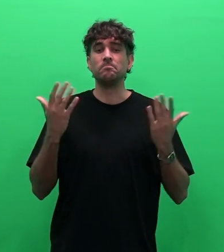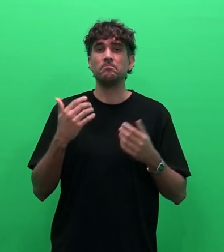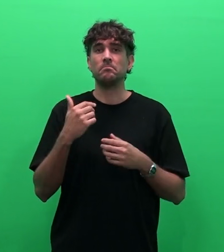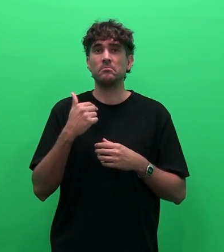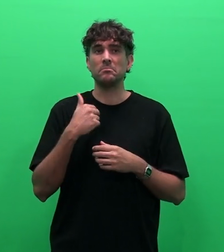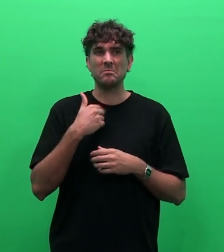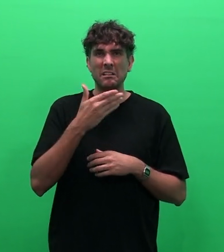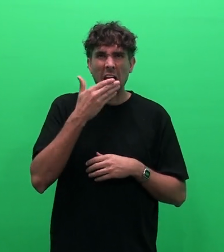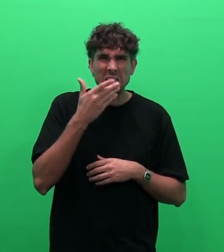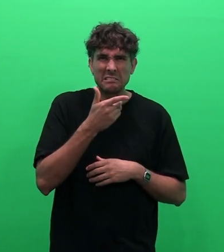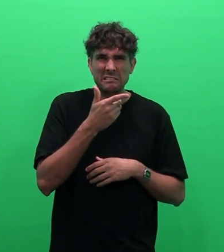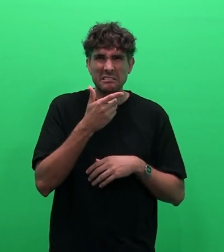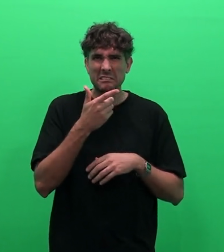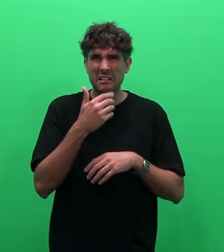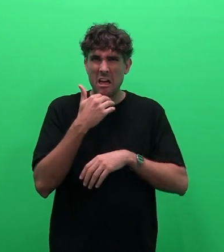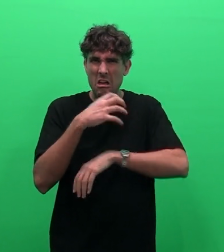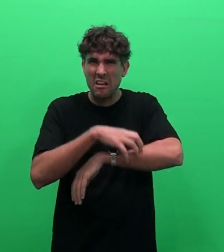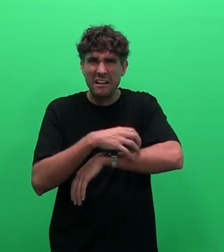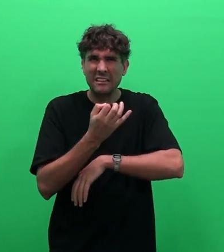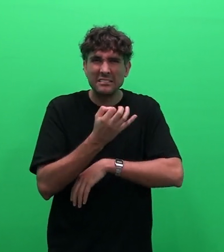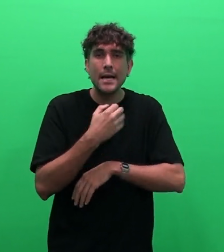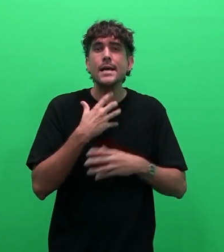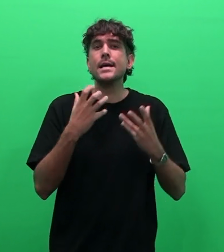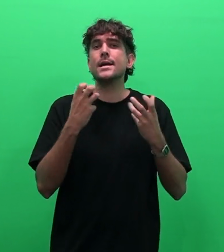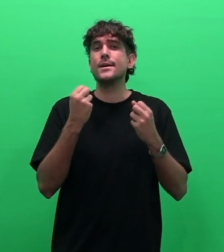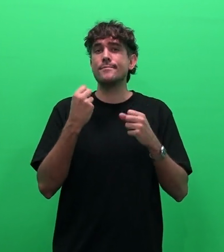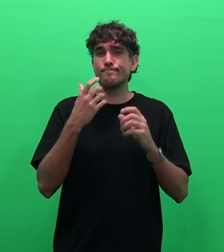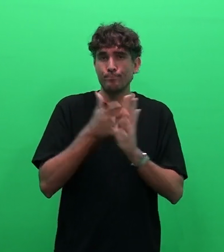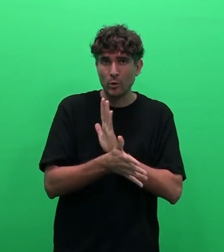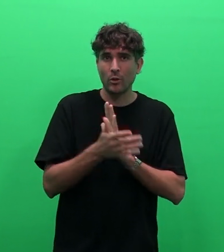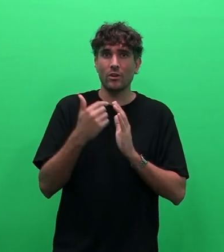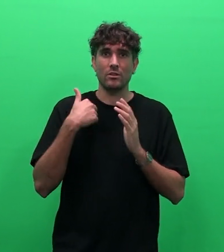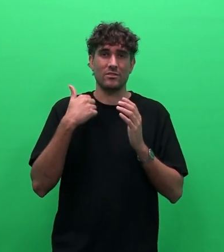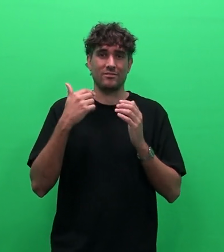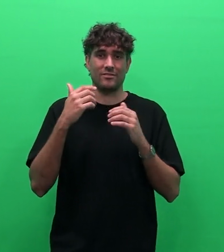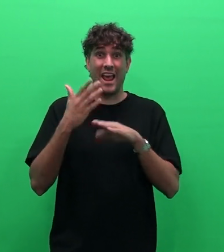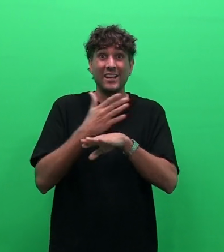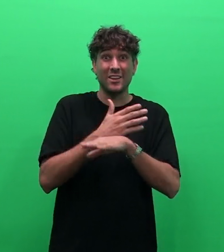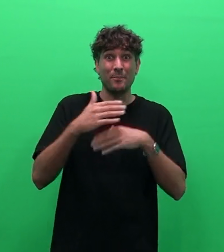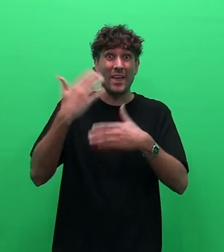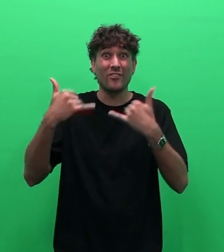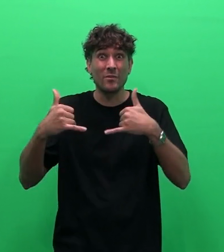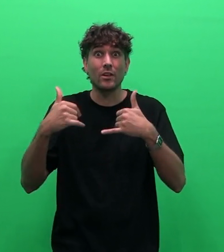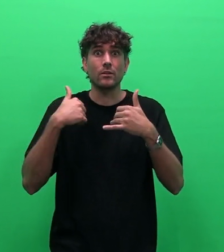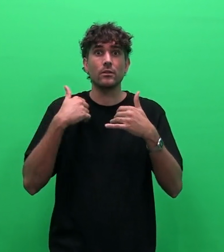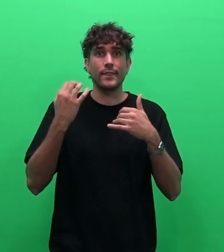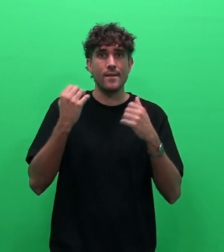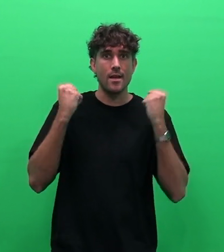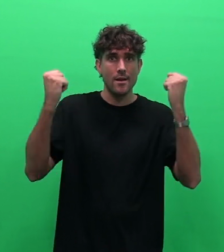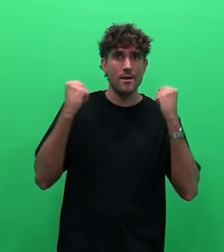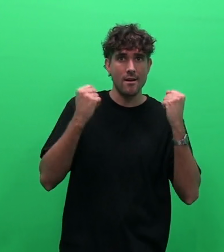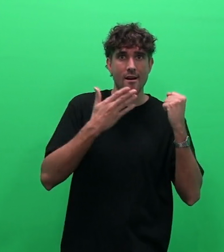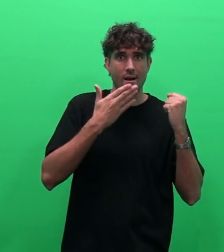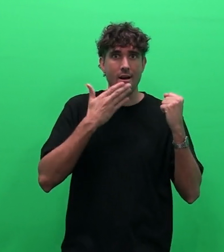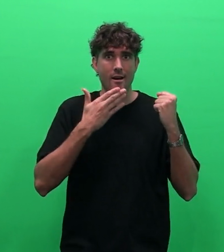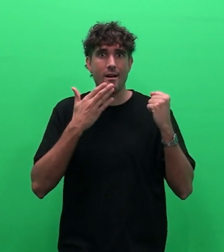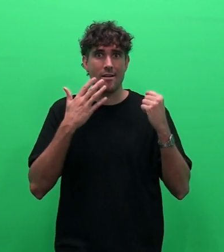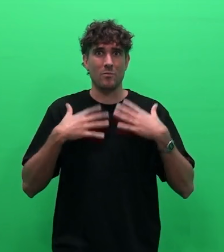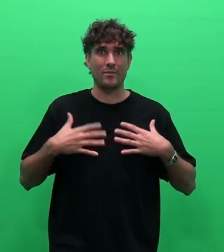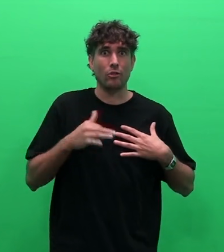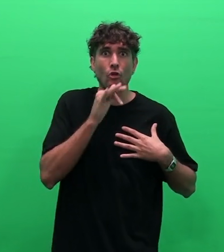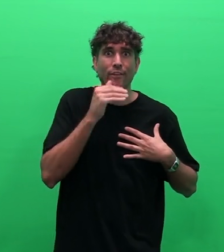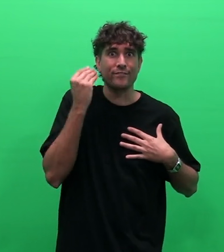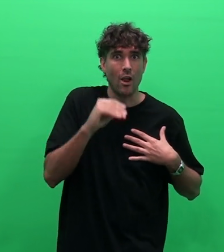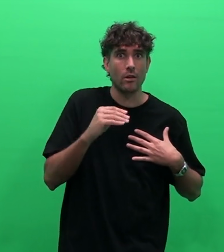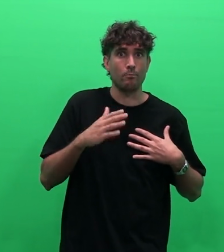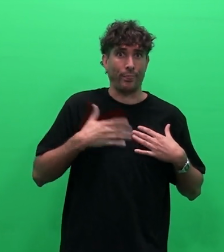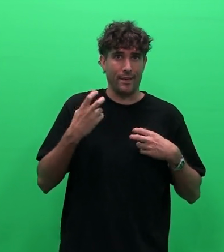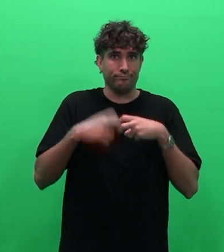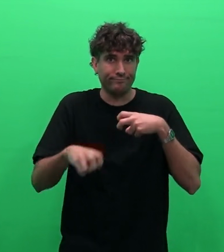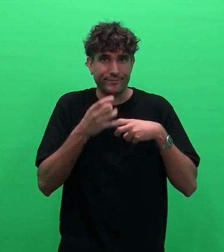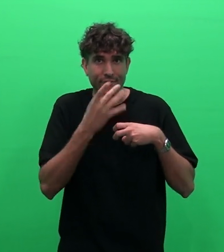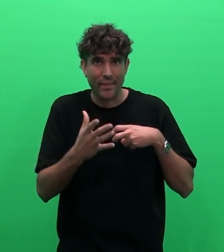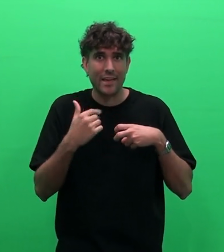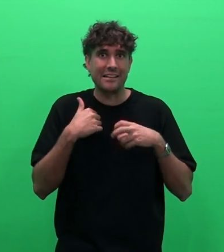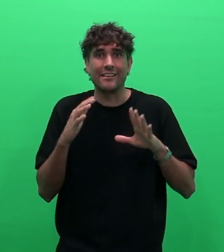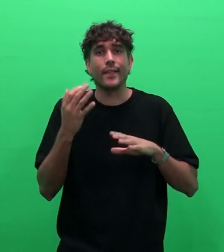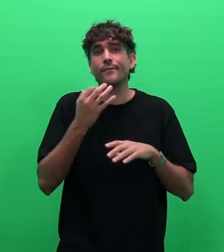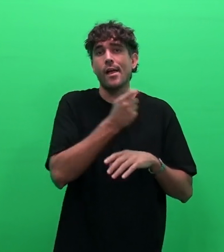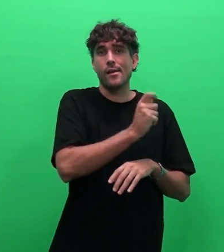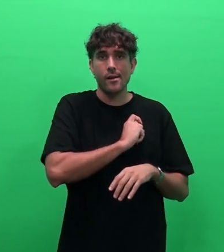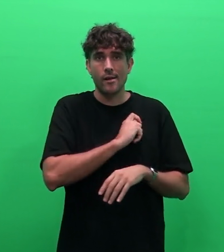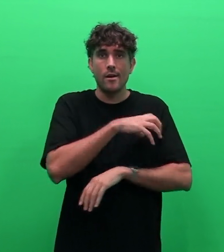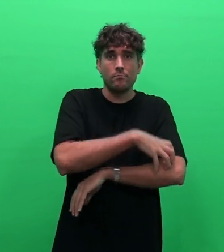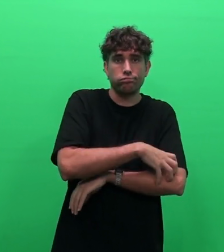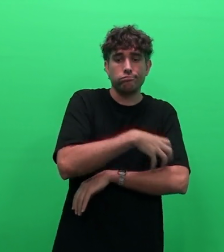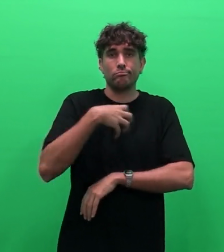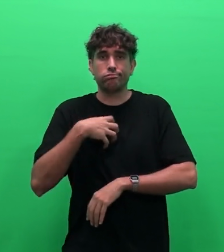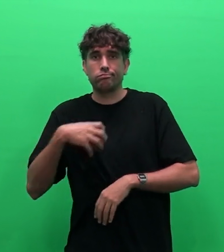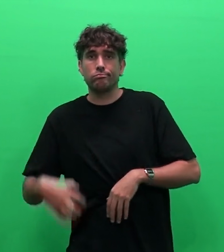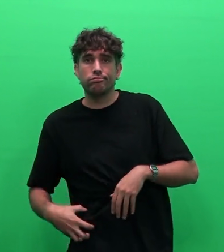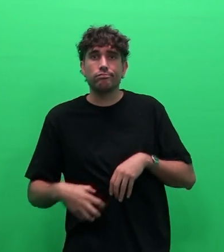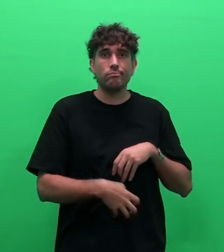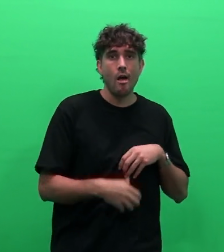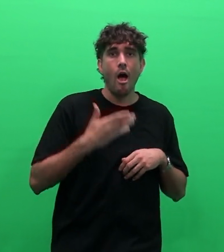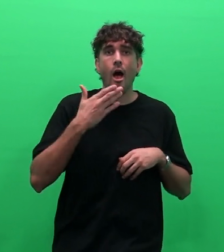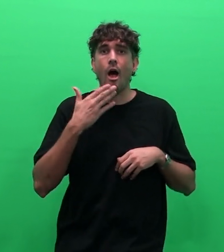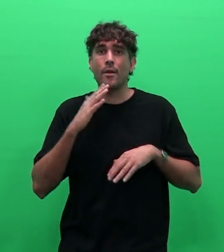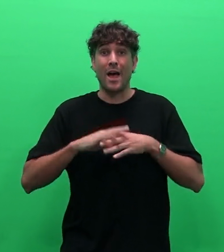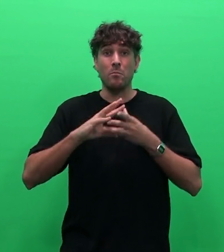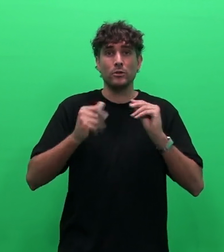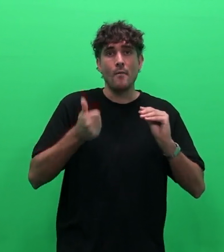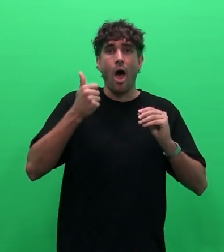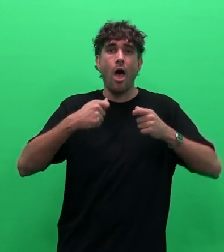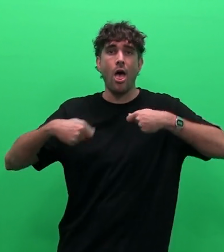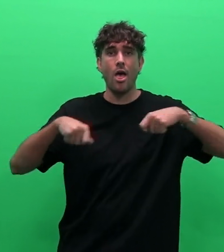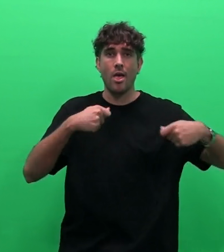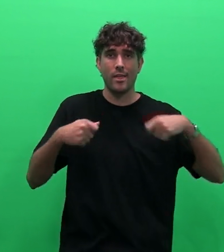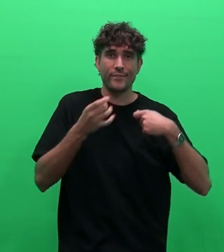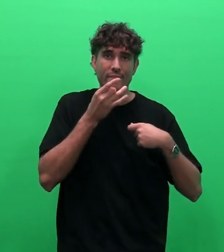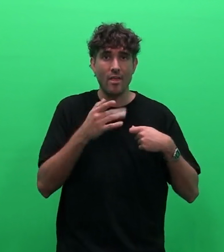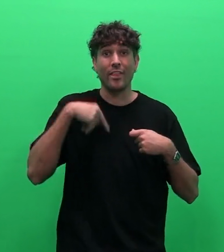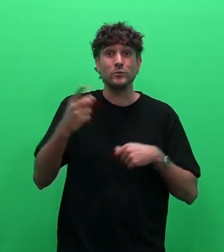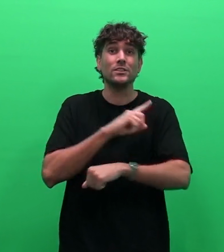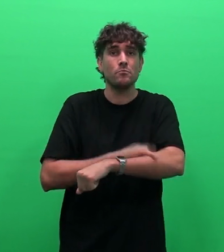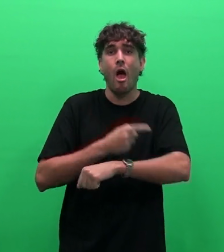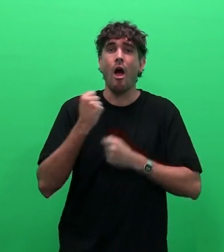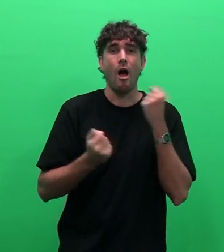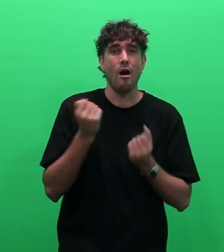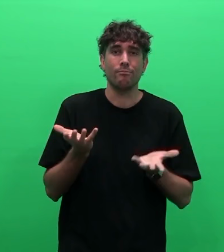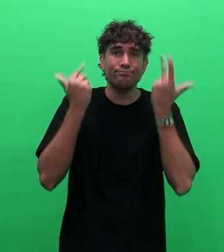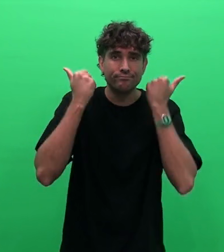Al principi no entenia què eren les coses calentes que es posaven al cos, però ja vaig entendre que era perquè abans de jugar a futbol s'ha de fer un escalfament perquè el cos entri en calor, si el cos encara està fred quan comences a jugar és fàcil lesionar-se, per aquest motiu em van posar calor als músculs, perquè fos més flexible i pogués jugar més àgil.